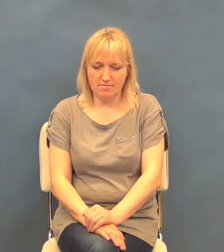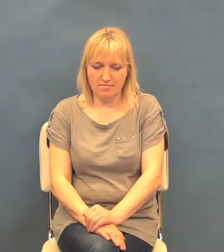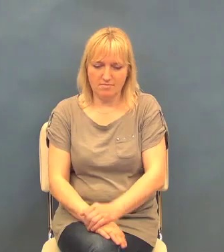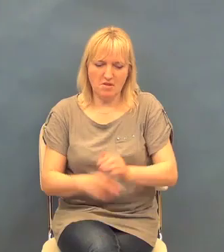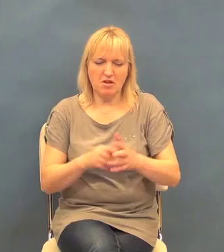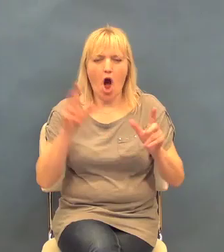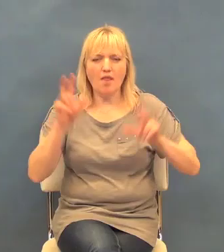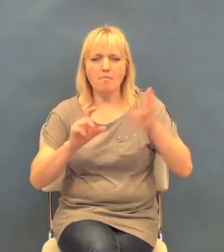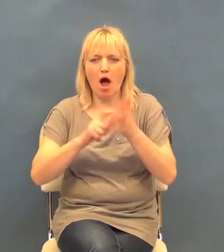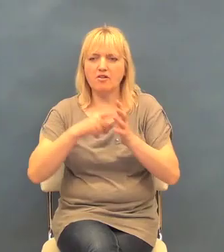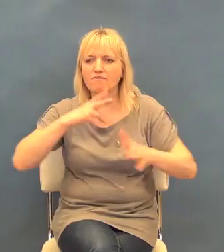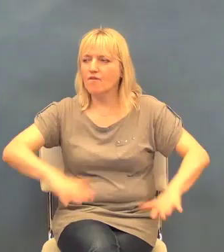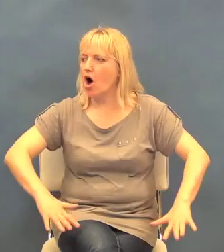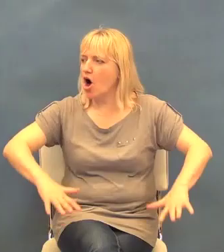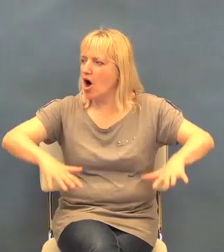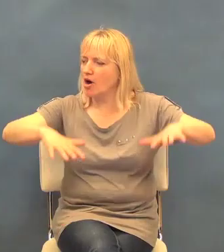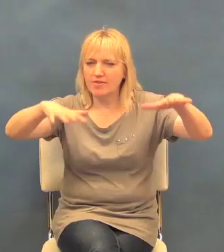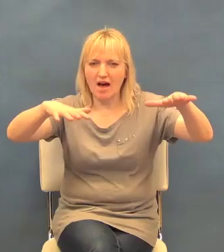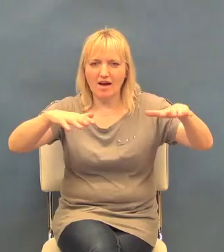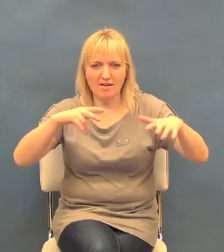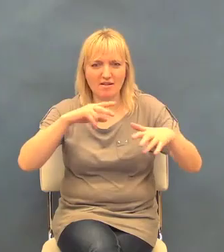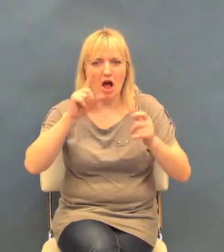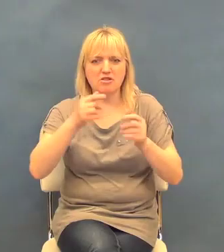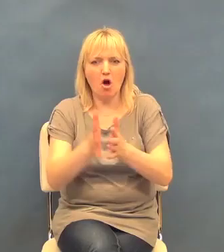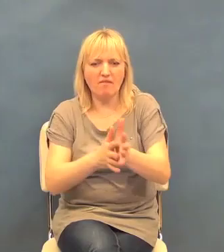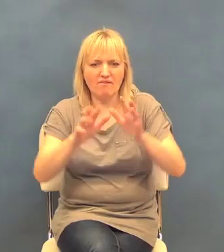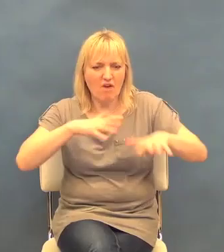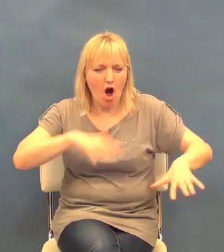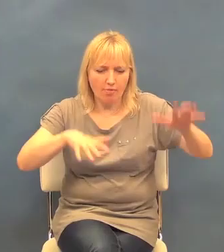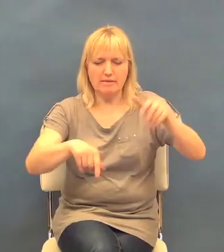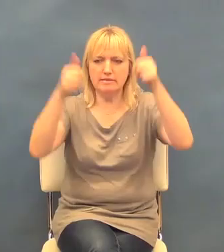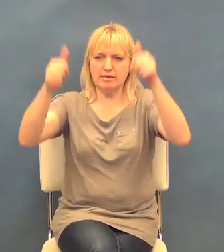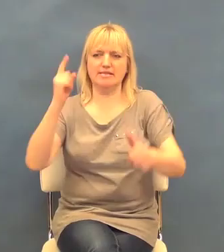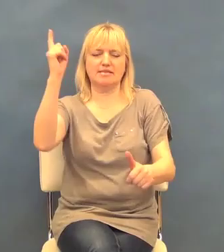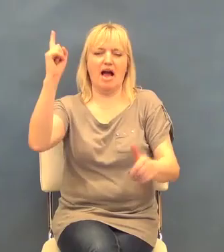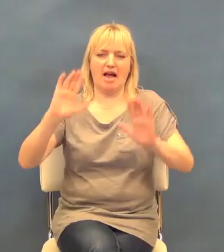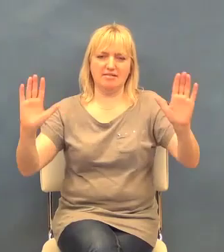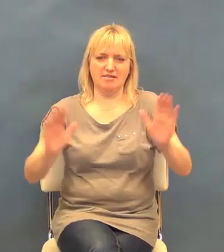Gdyby nagle zalało pokój hotelowy z powodu wycieku z umywalki to jest tabliczka z tym zakazem.